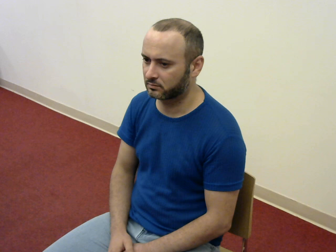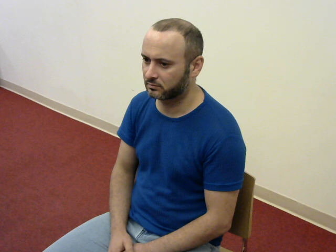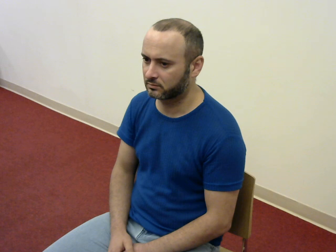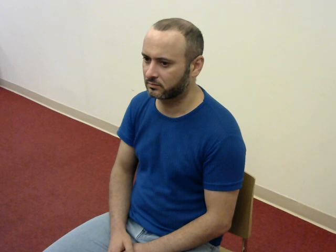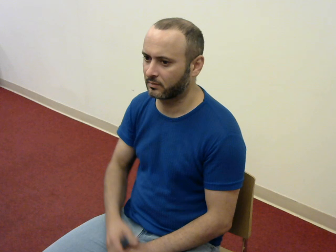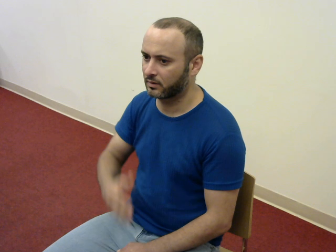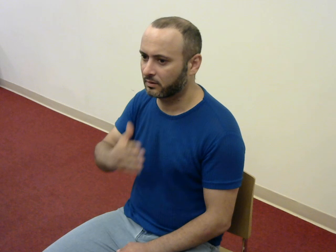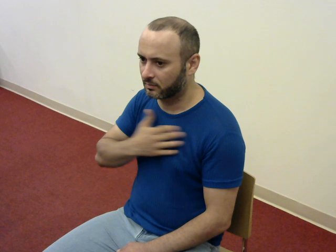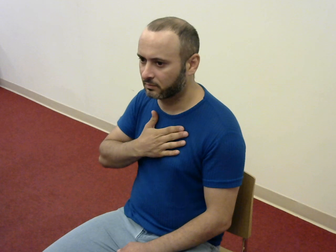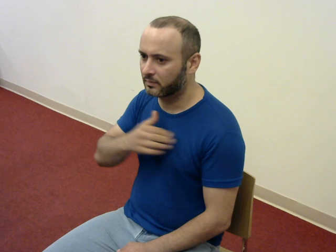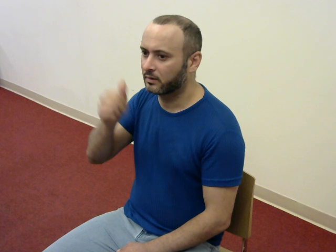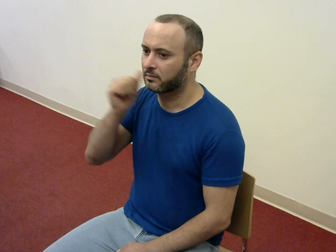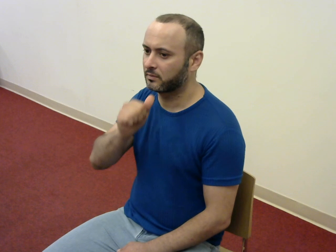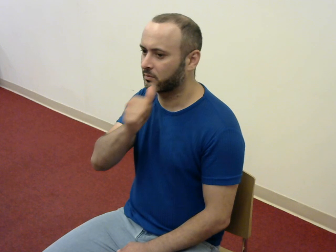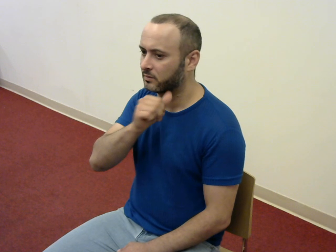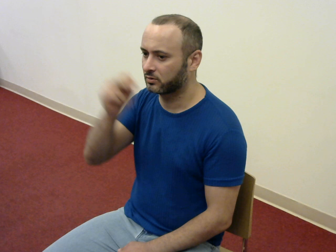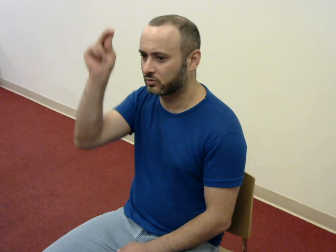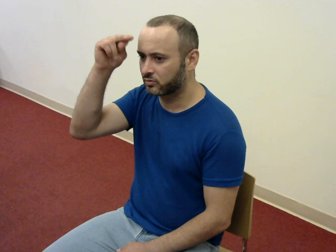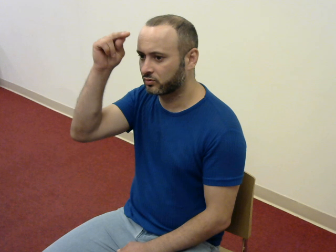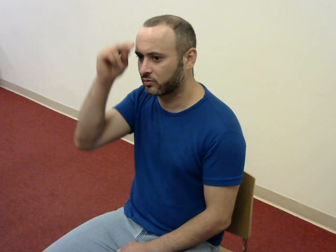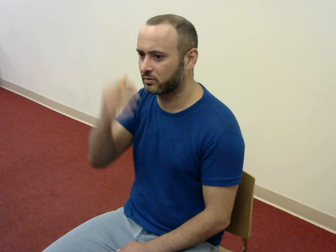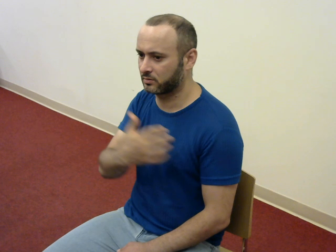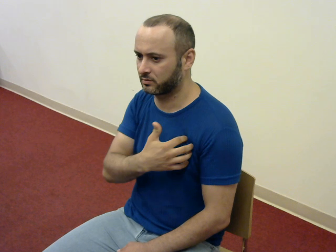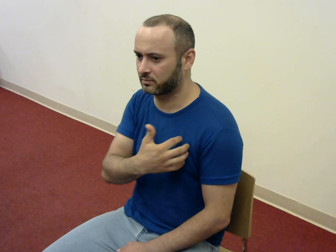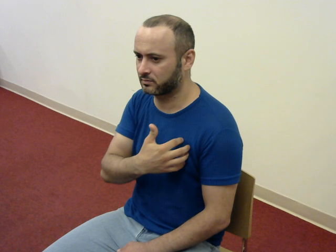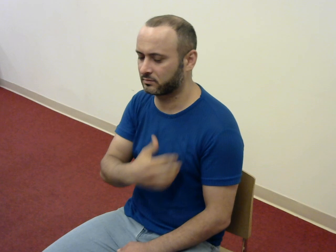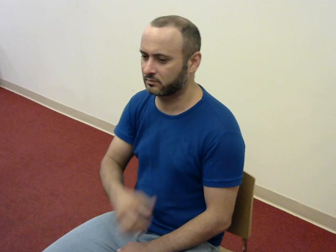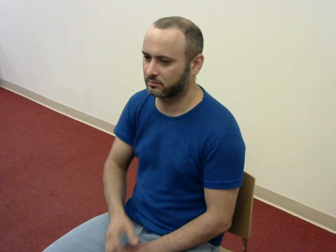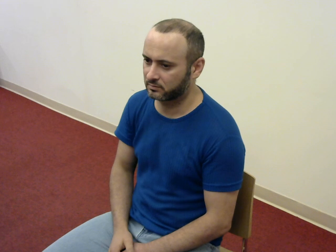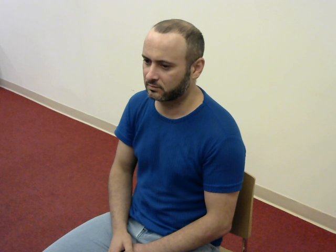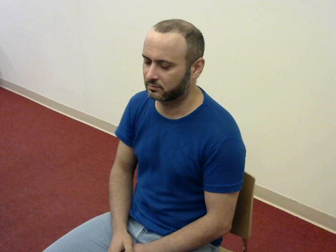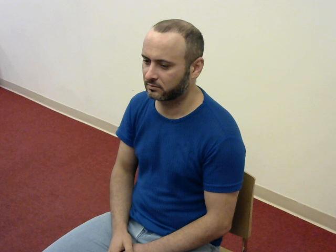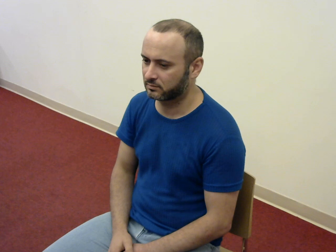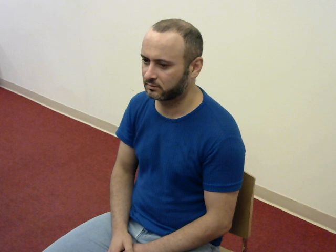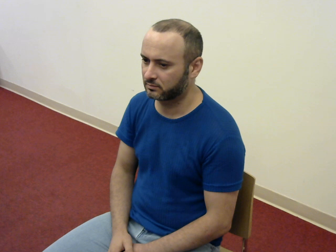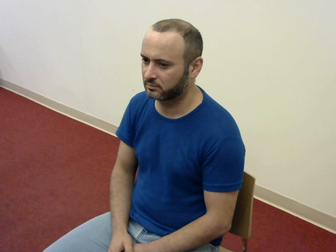Mən kodlaşdırma öyrənmək istəyirəm